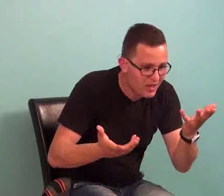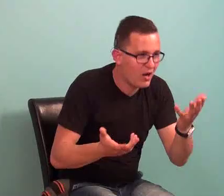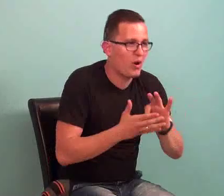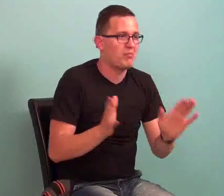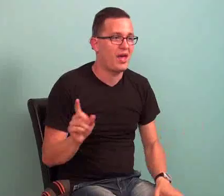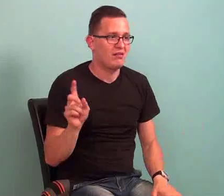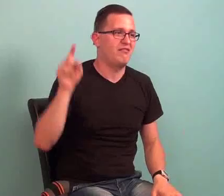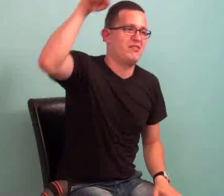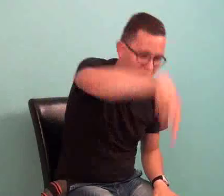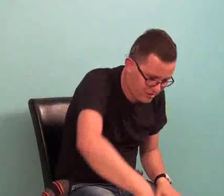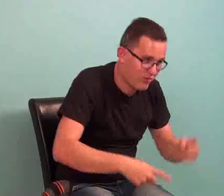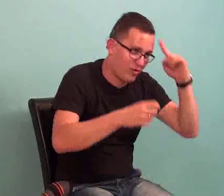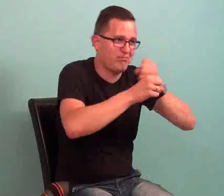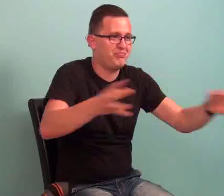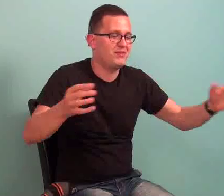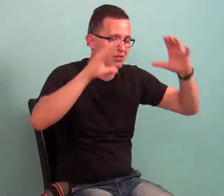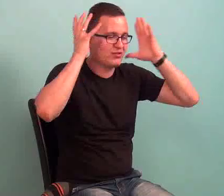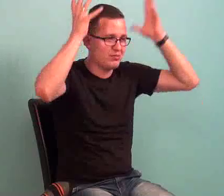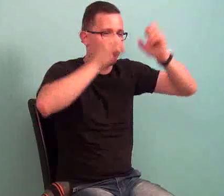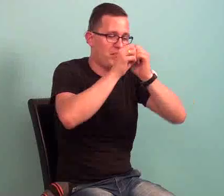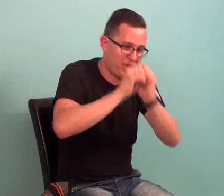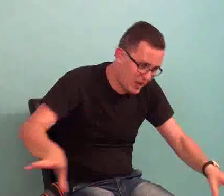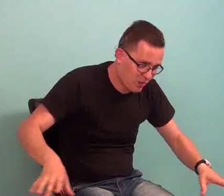W tej chwili pies wypada przez okno, słoik na jego głowie pęka i spada.